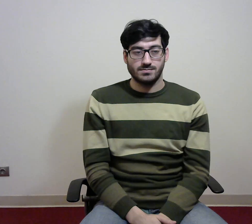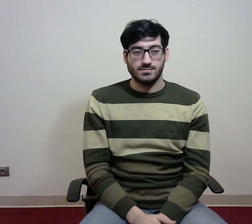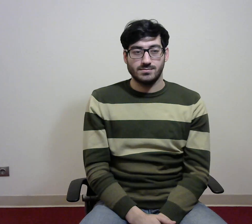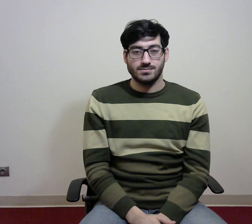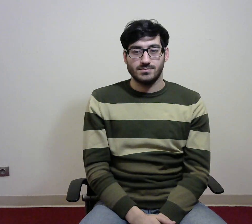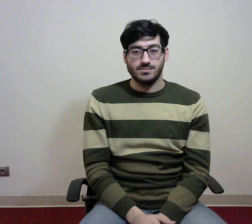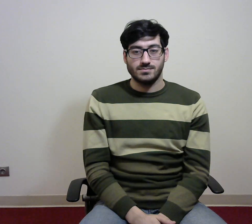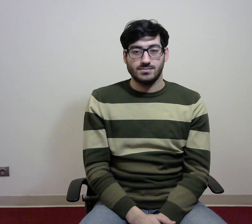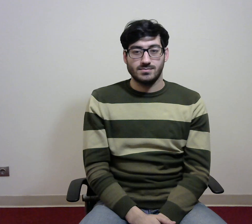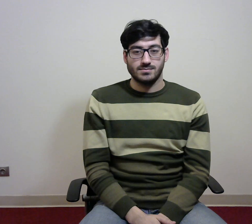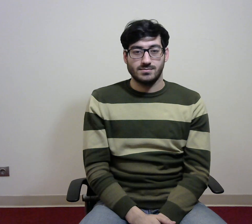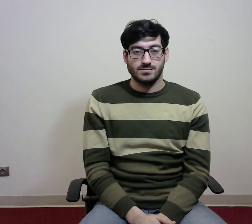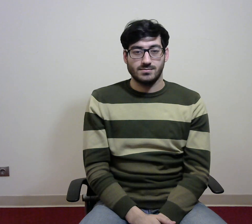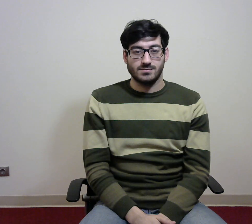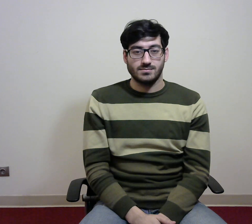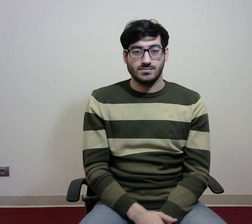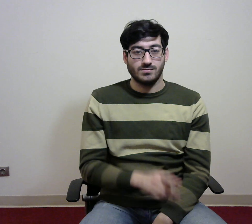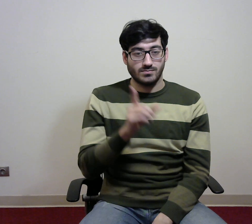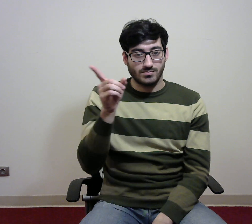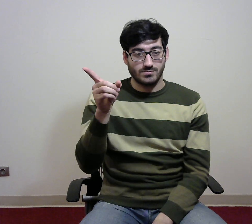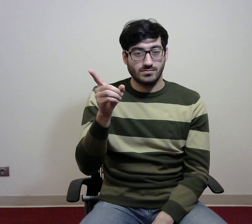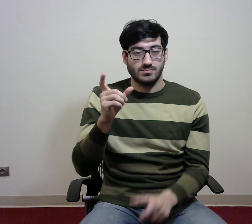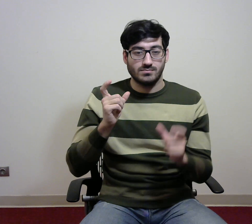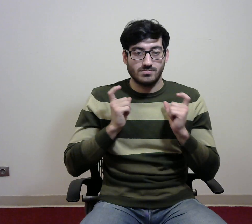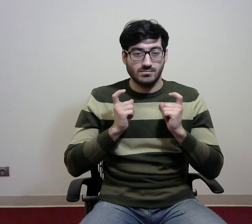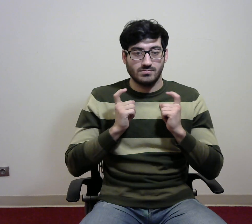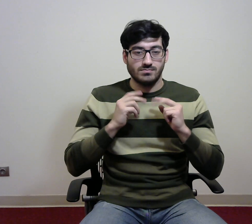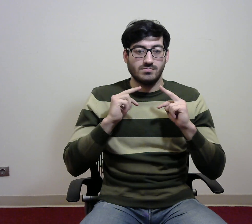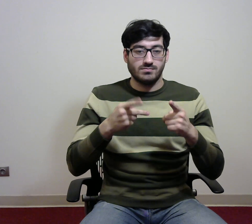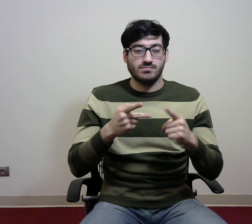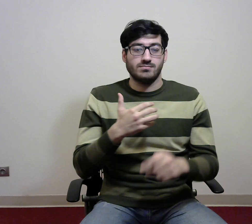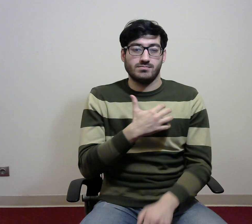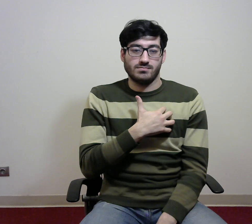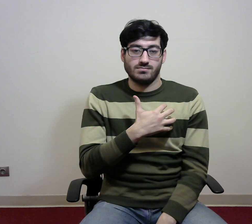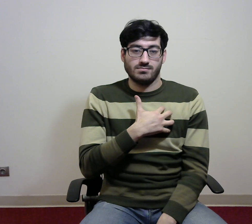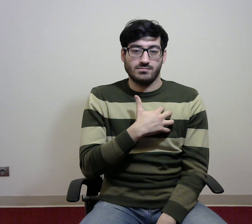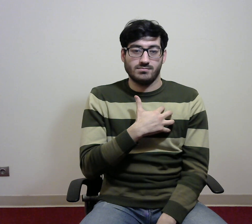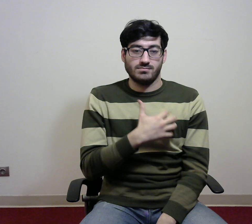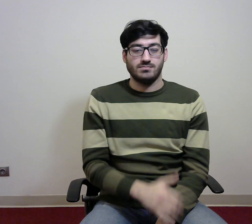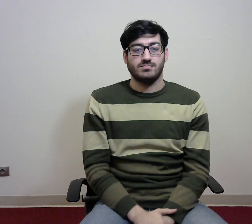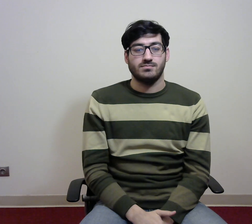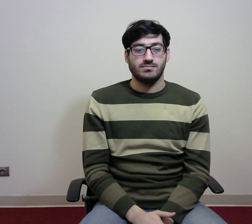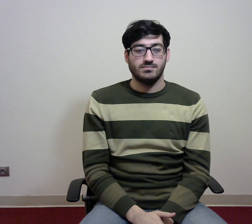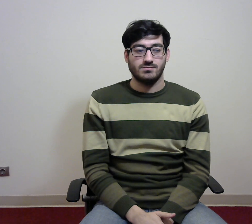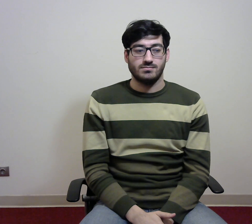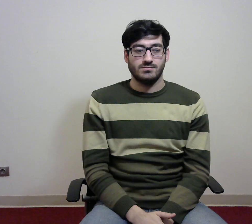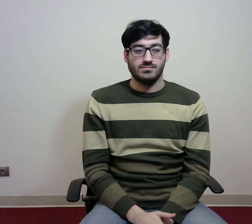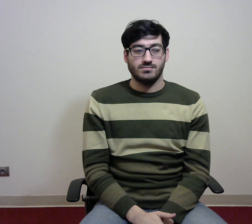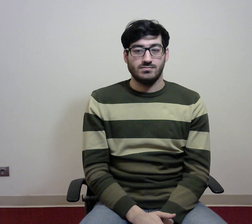O köynəyini dəyişmək istəyir